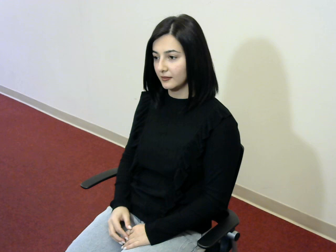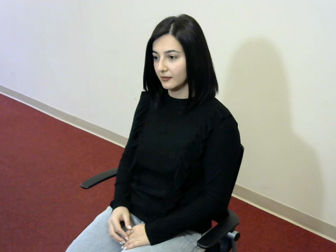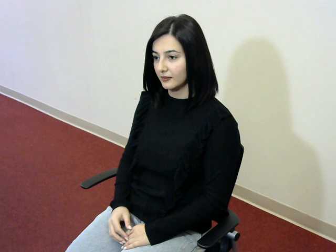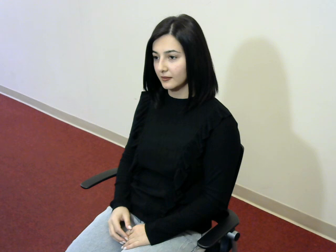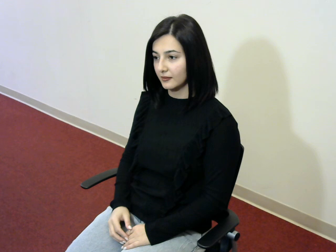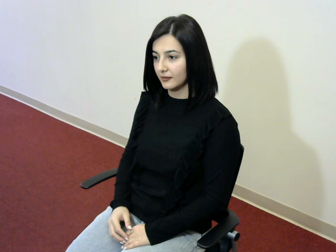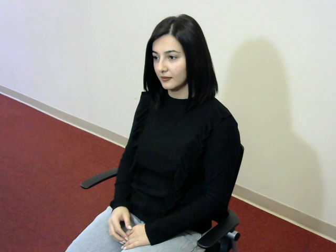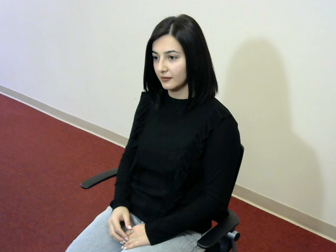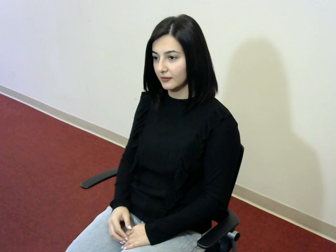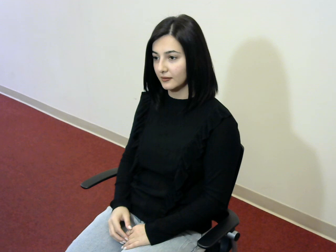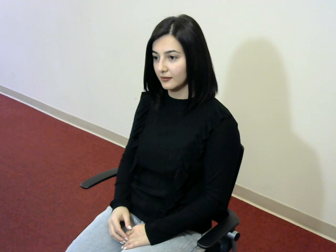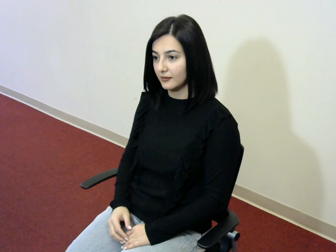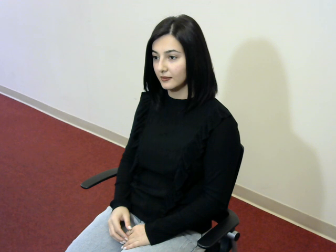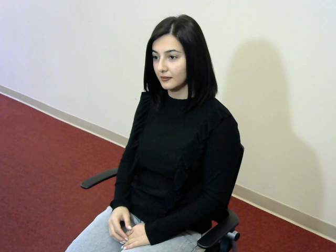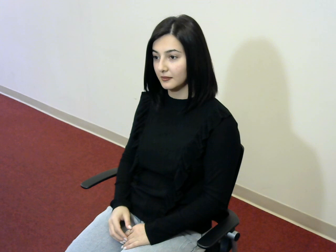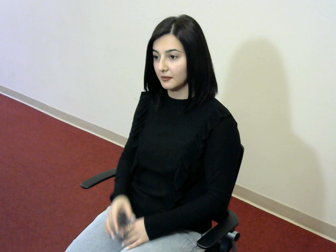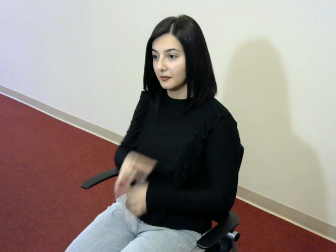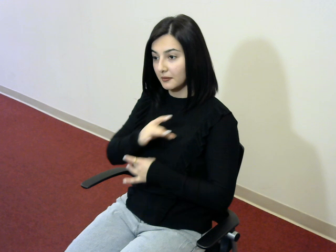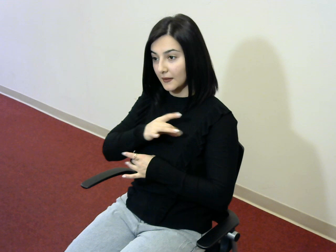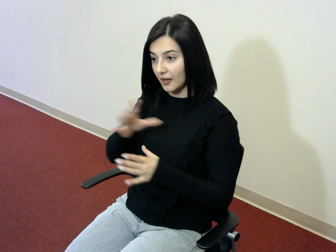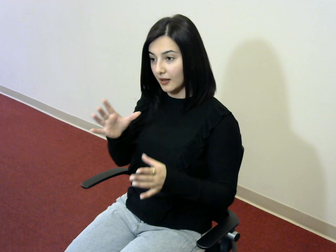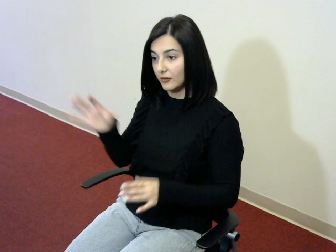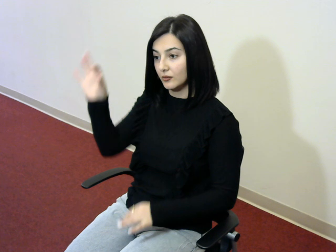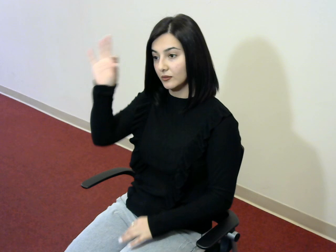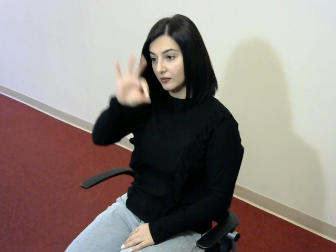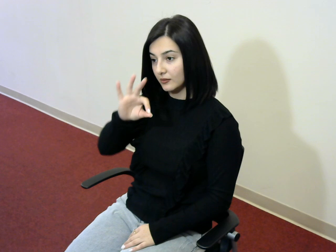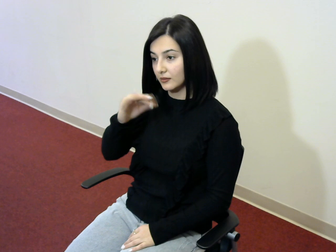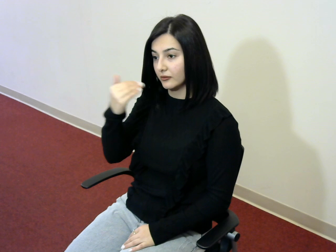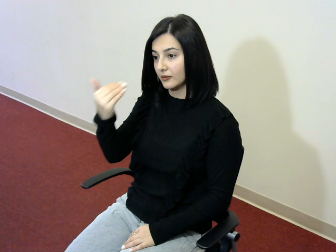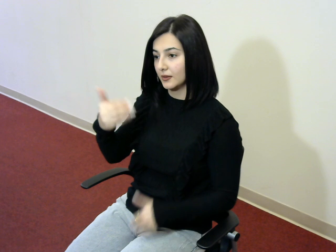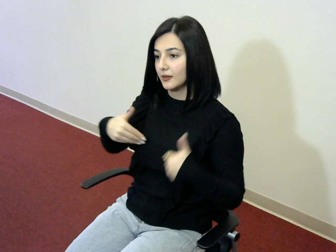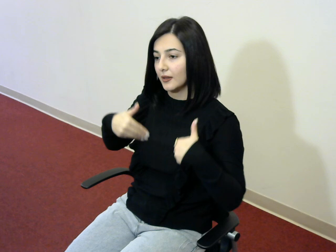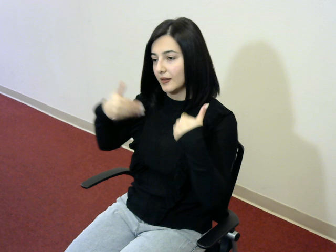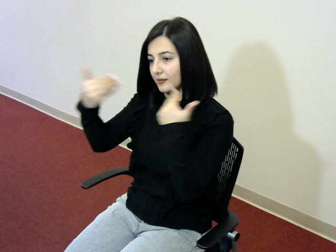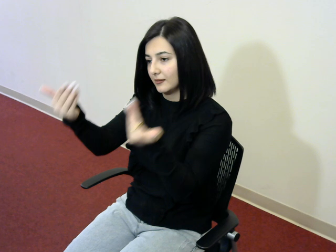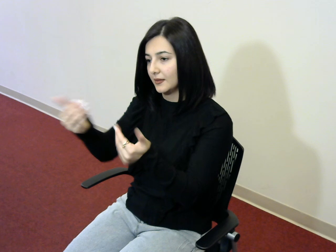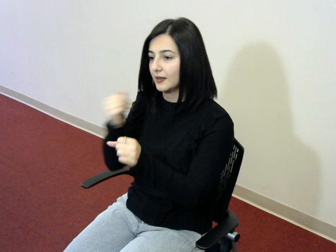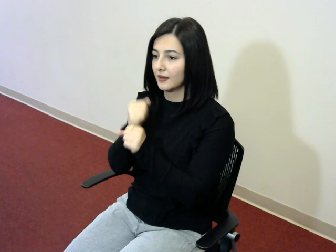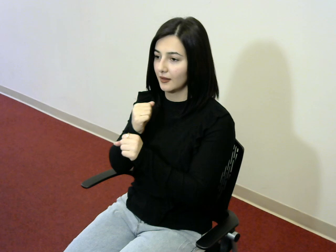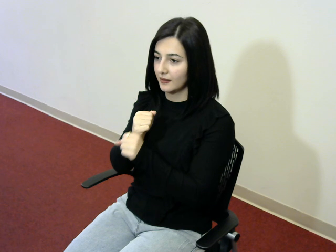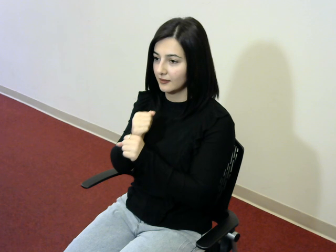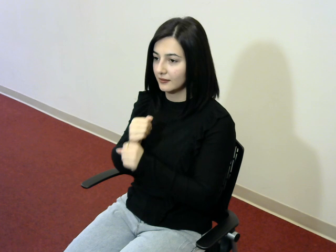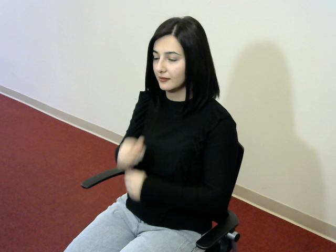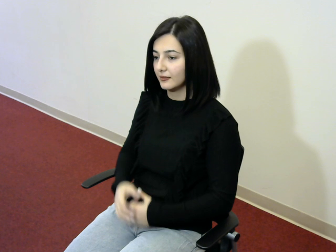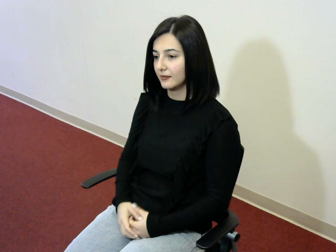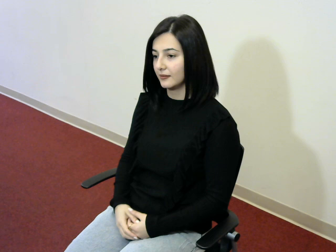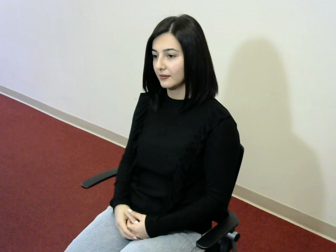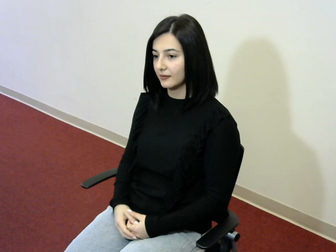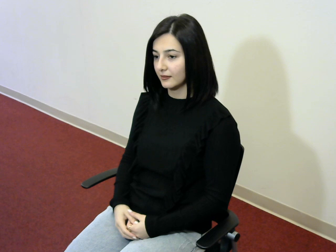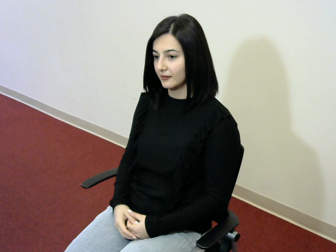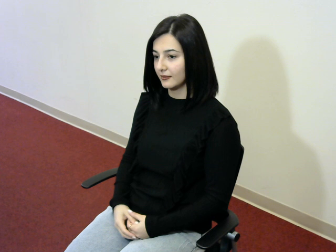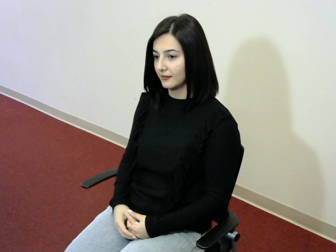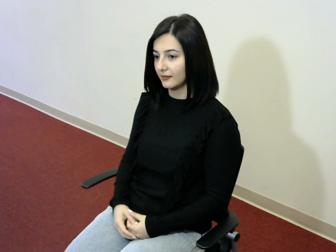Bayram münasibətilə sizi təbrik edirəm